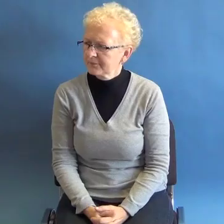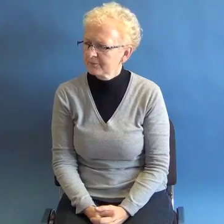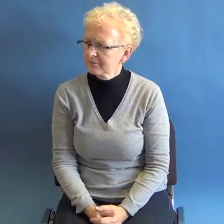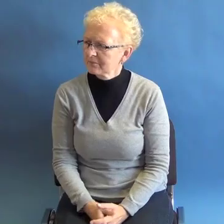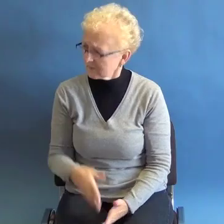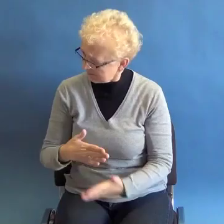Dalej.